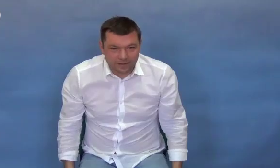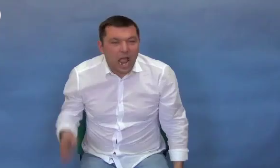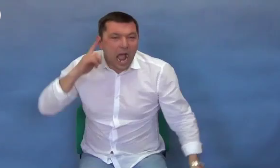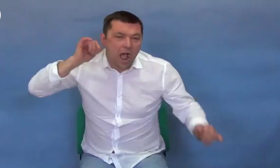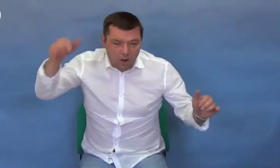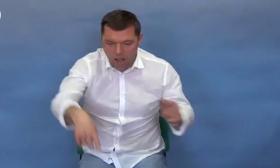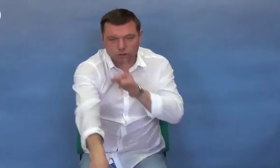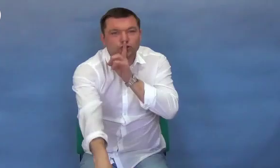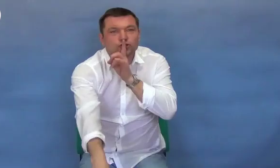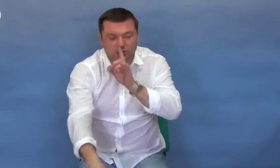Słychać hałas pociągu, a drezyna jest cicha.